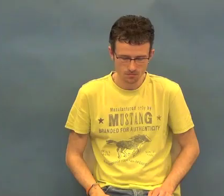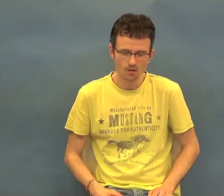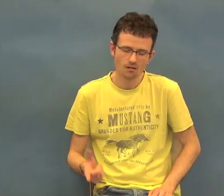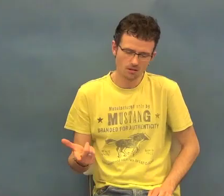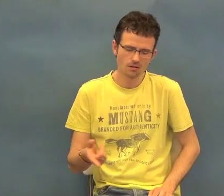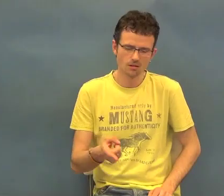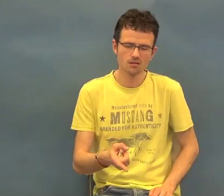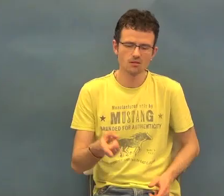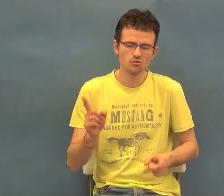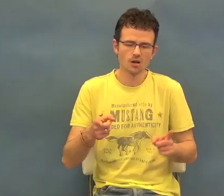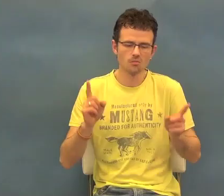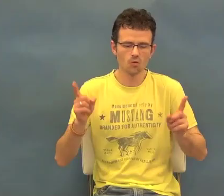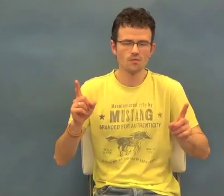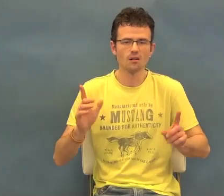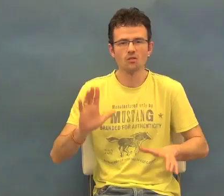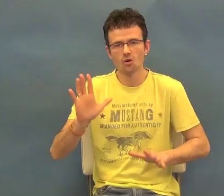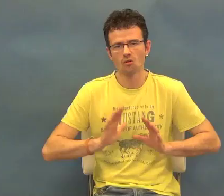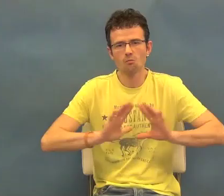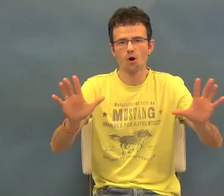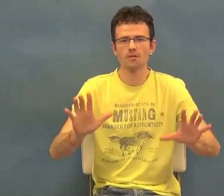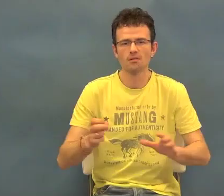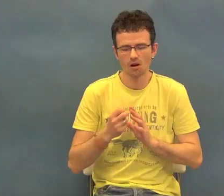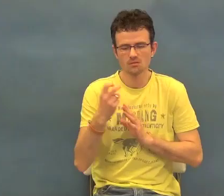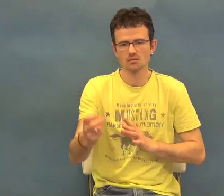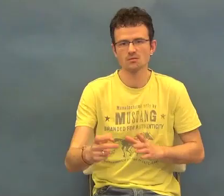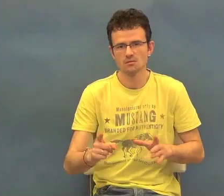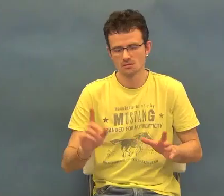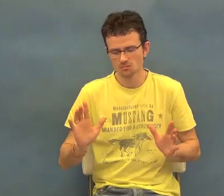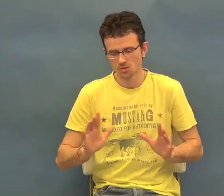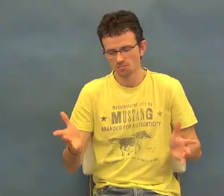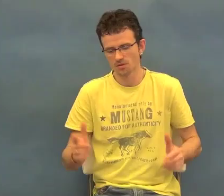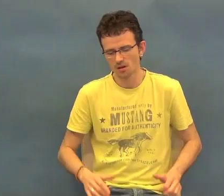Trzeba uważać na to, że ktoś kogoś popchnie.